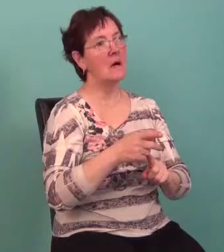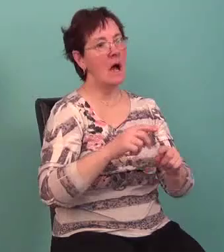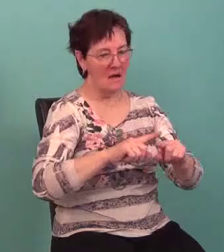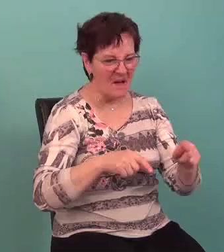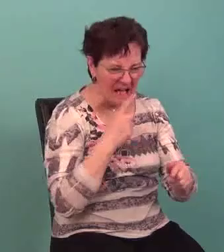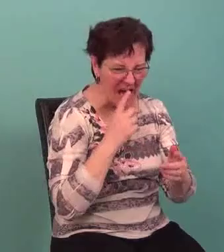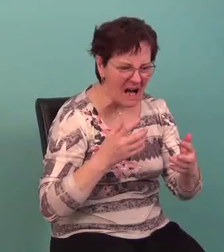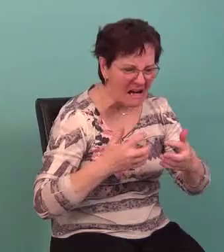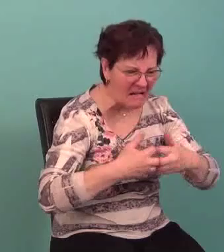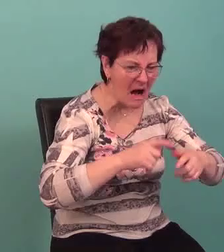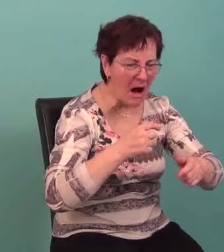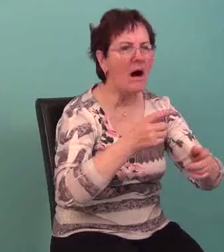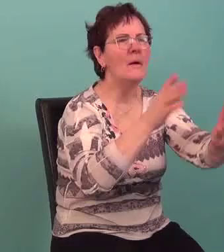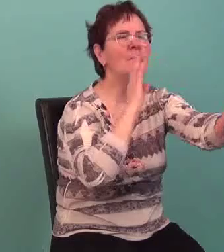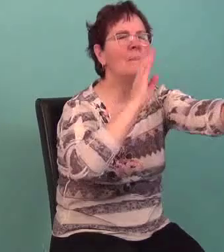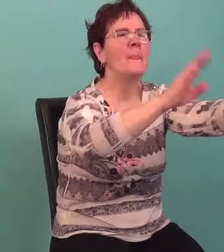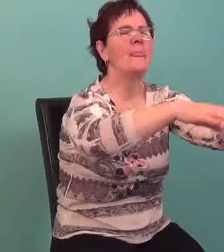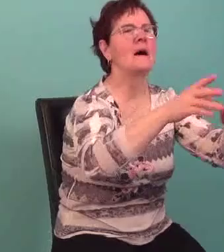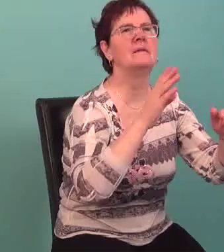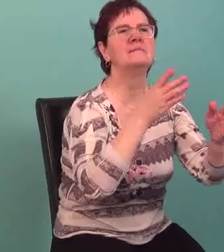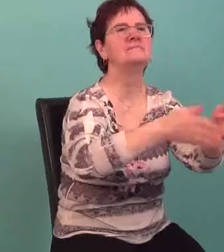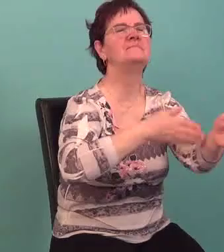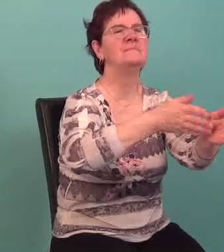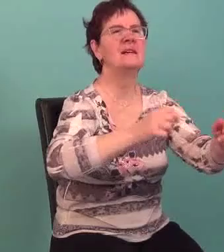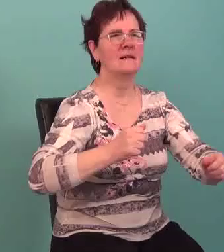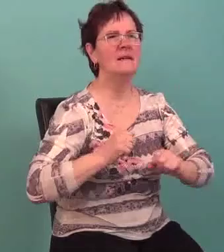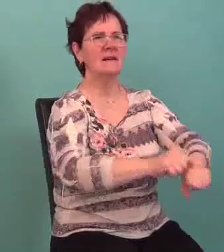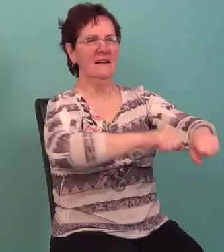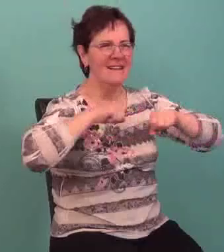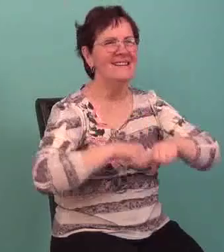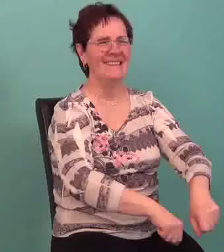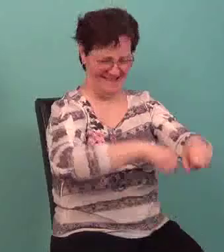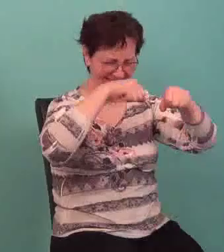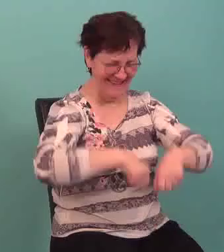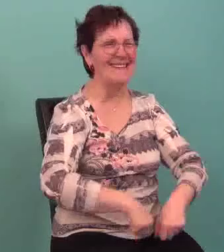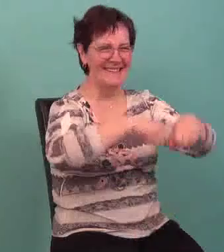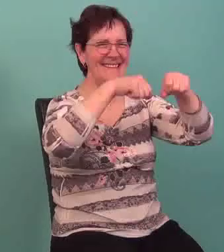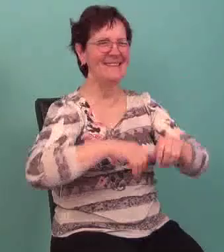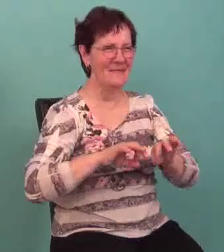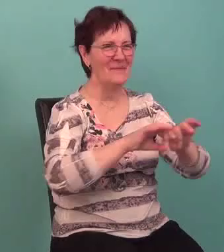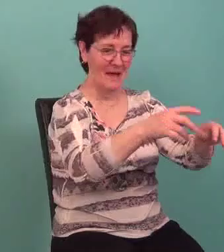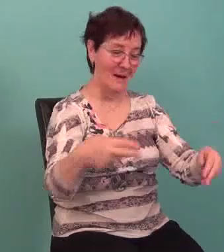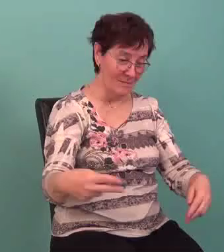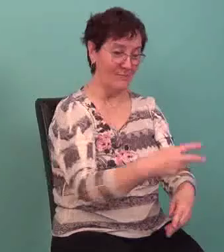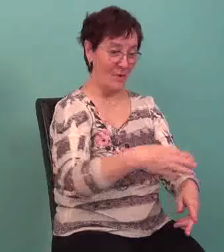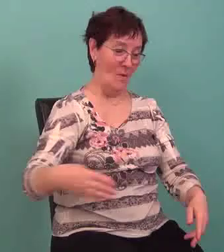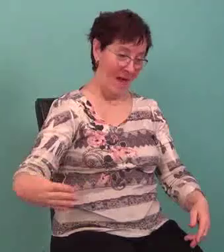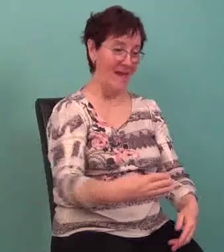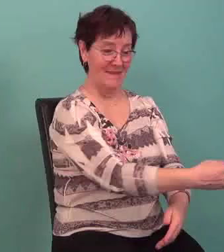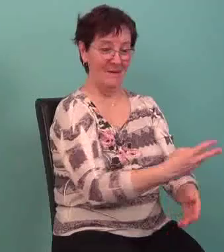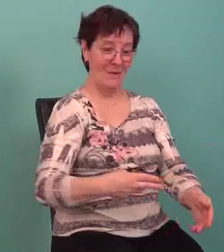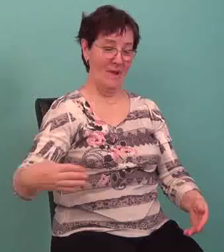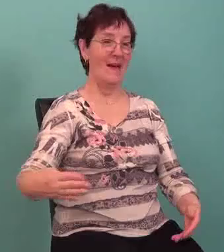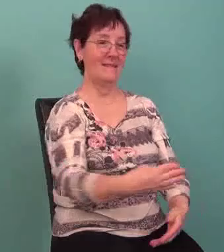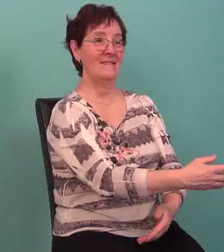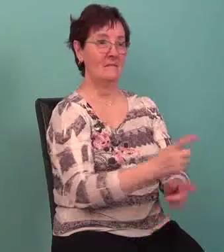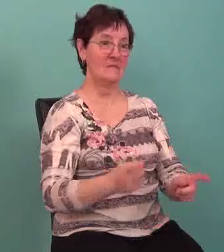Myślałam co to jest i już wiem, to jest nadjeżdżająca drezyna.